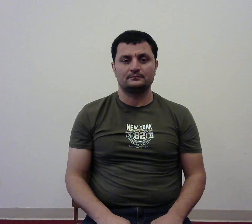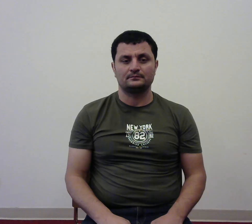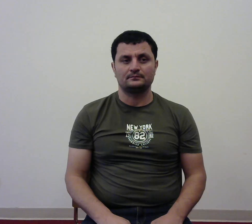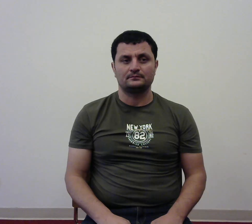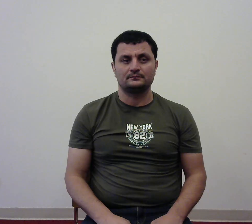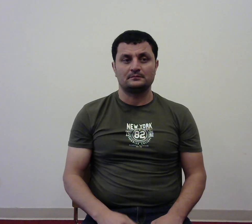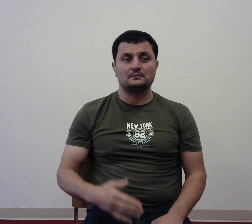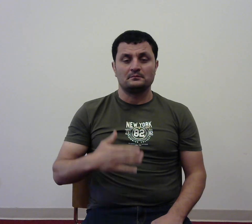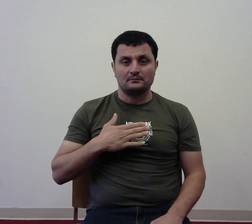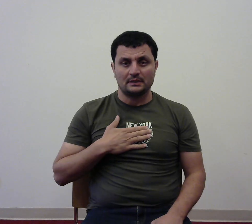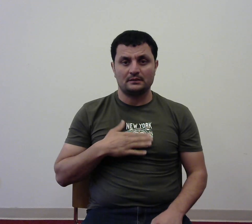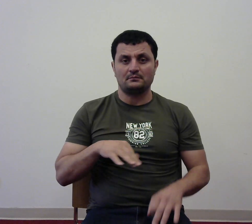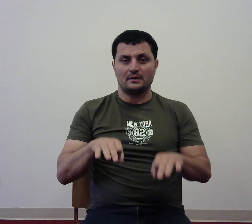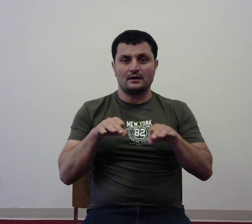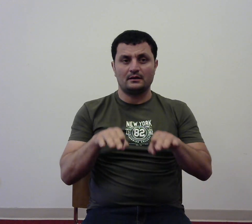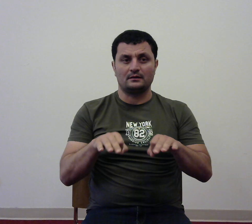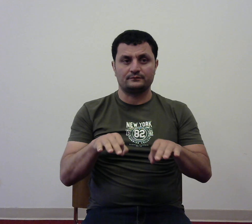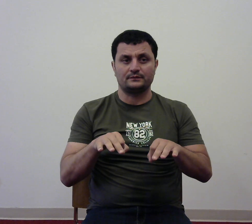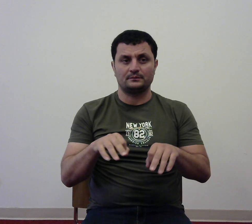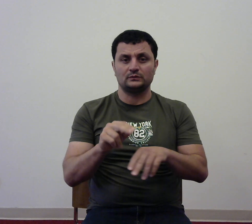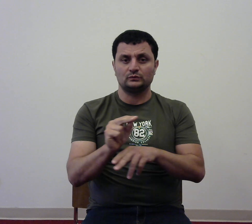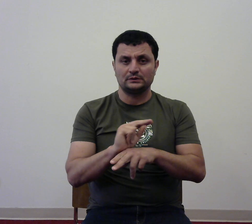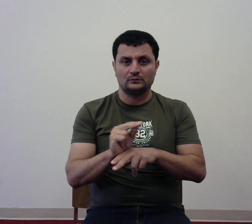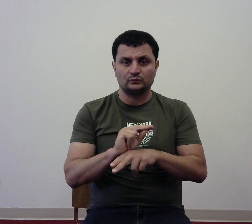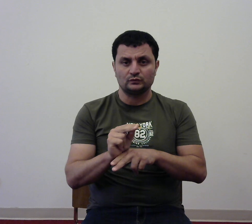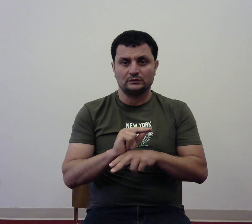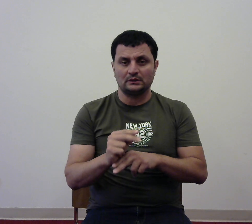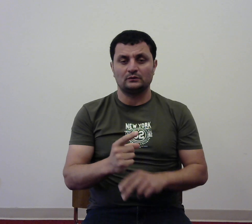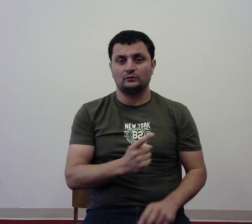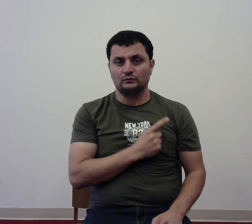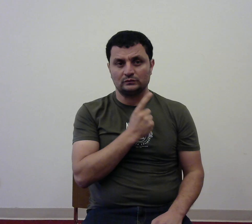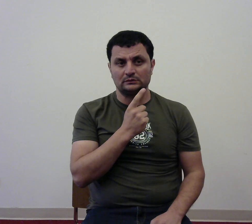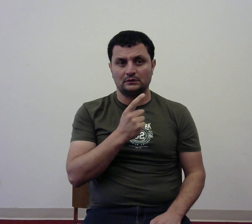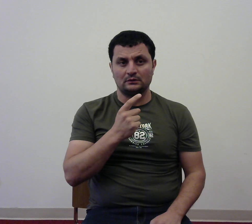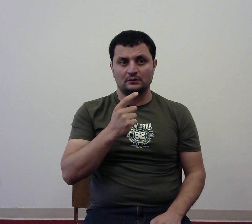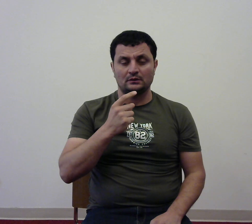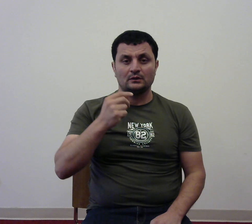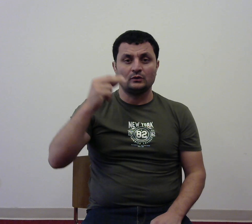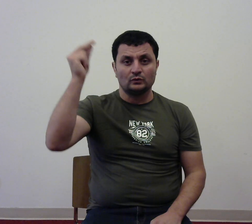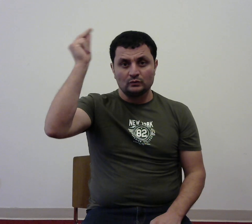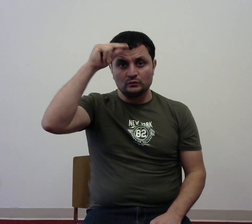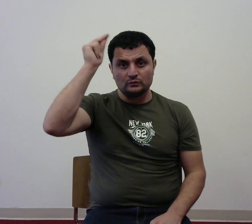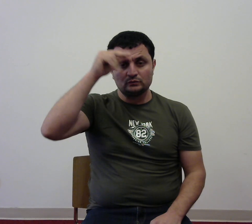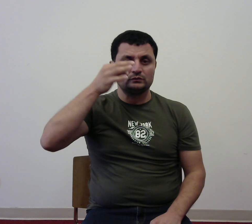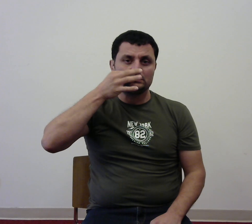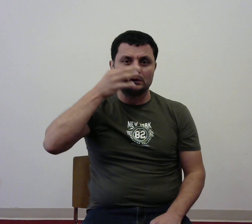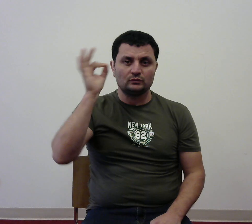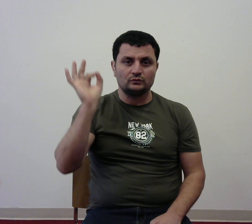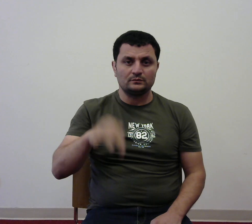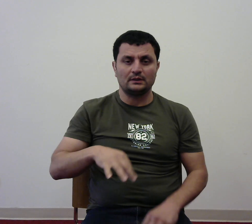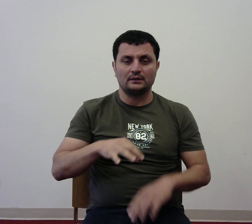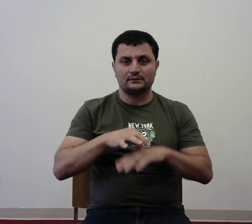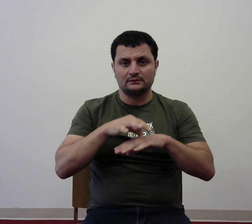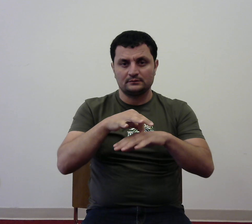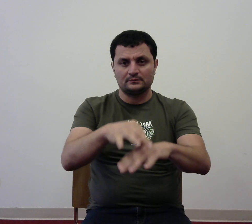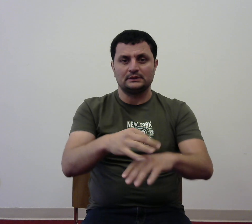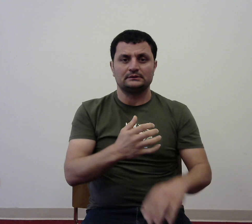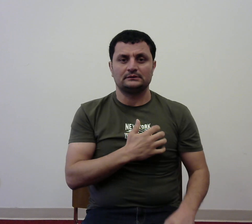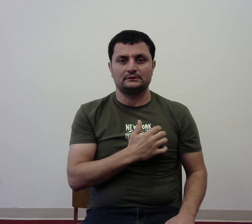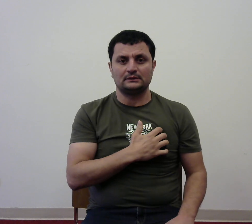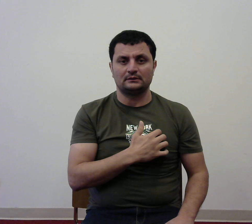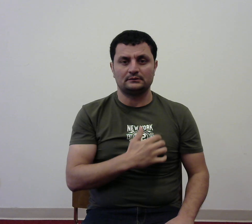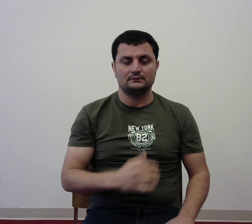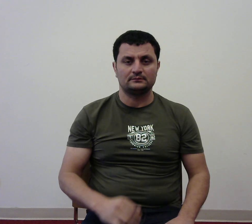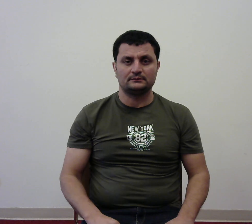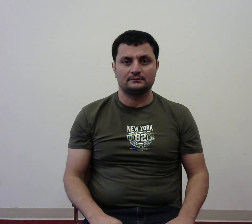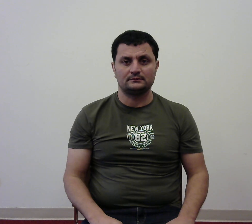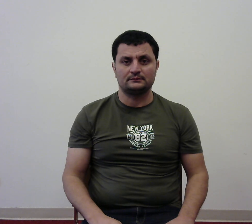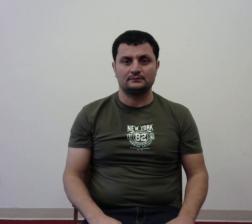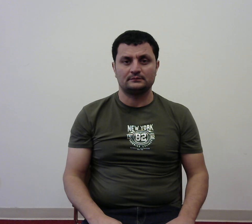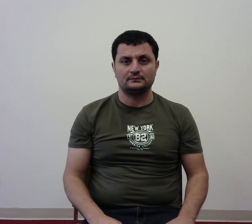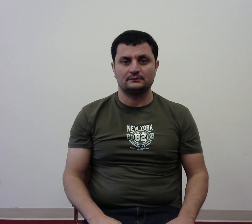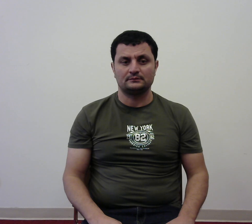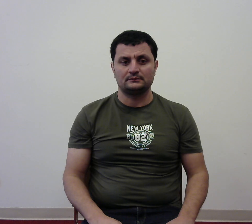Mən avtomobil təmiri üzrə təcrübə keçmək istəyirəm